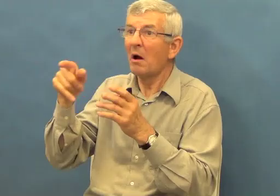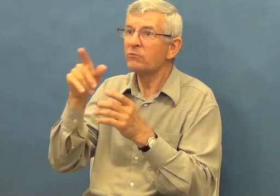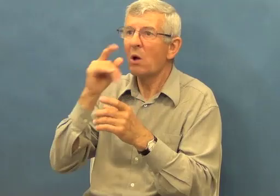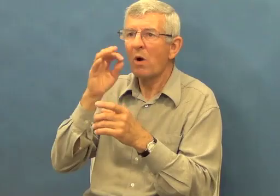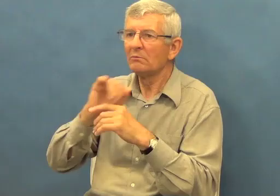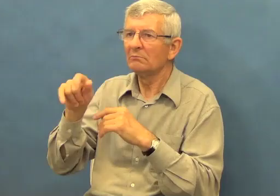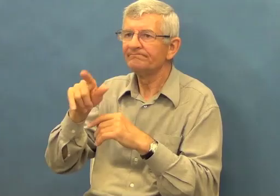Nie, to nie jest pszczoła.